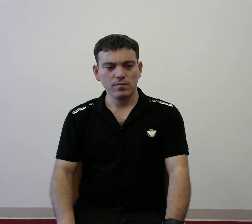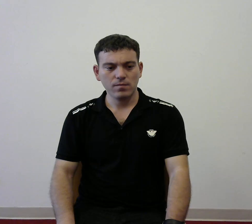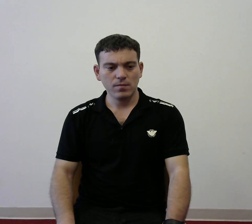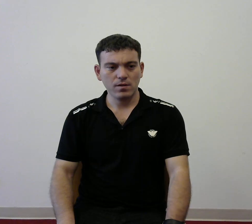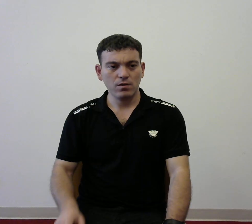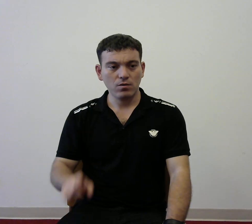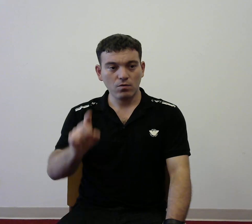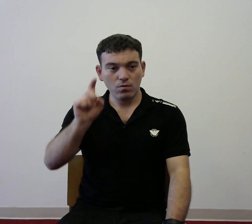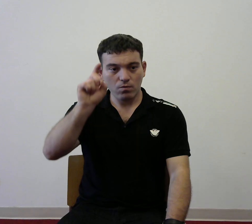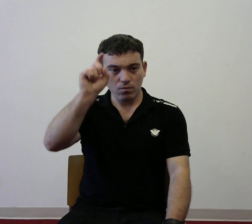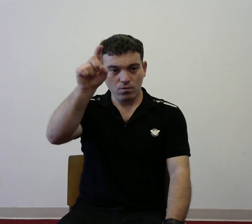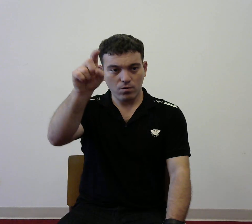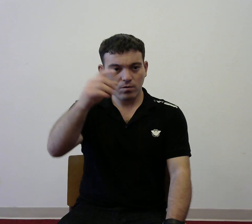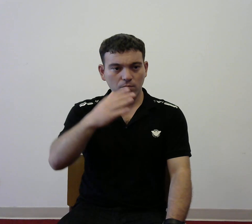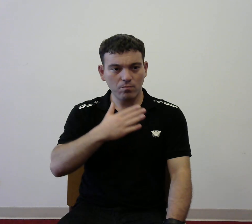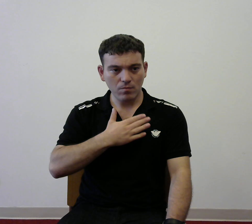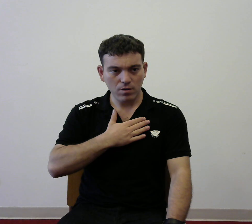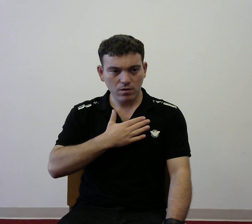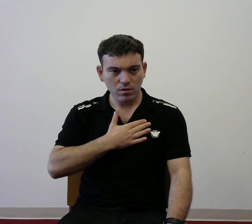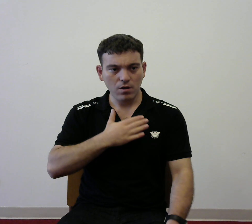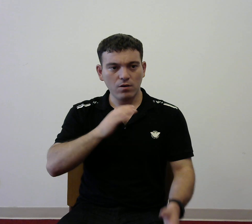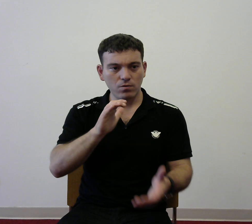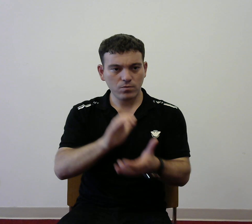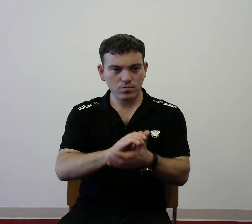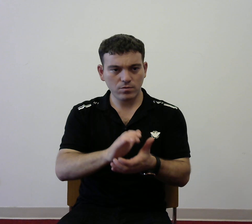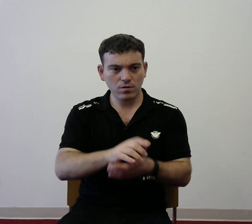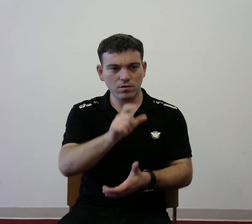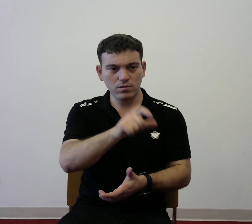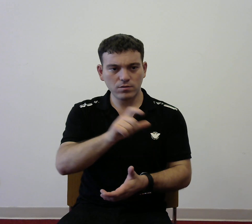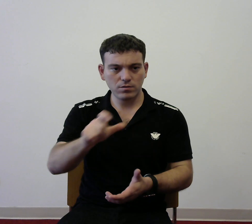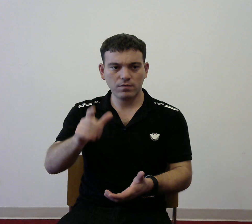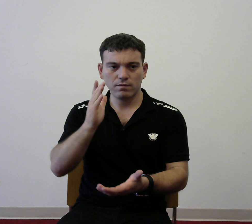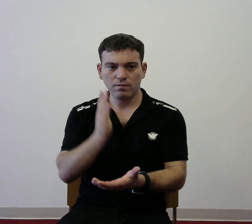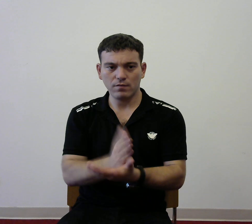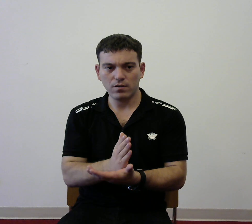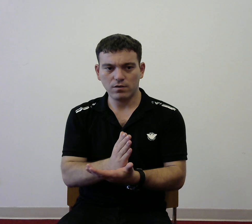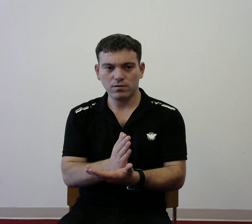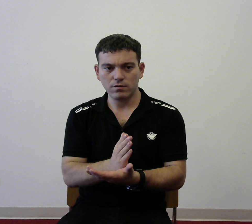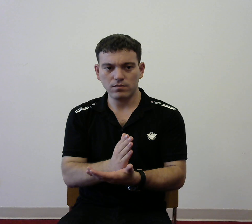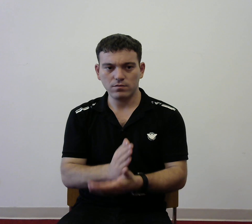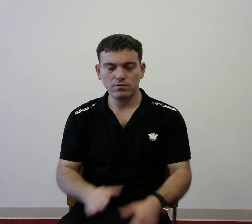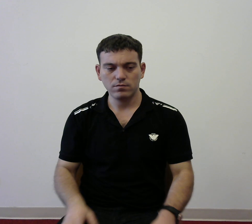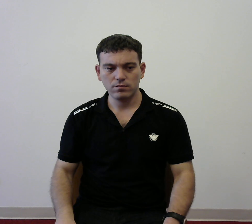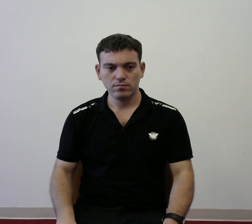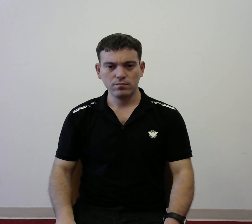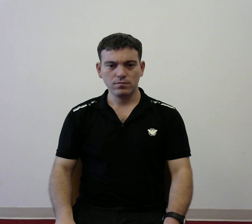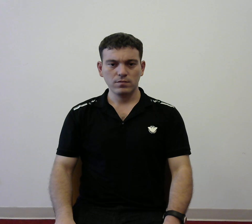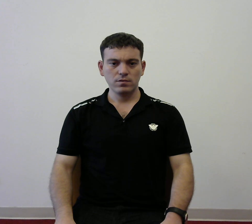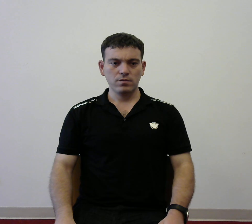Orda mənim tanıdığım insanlar var